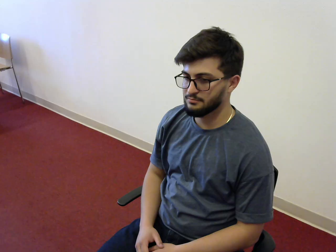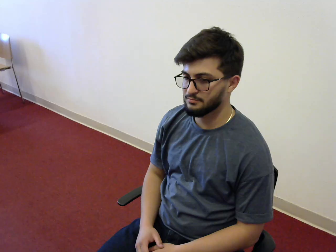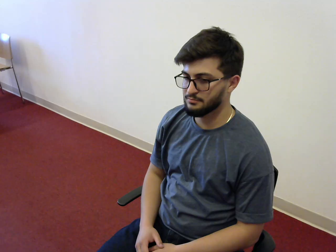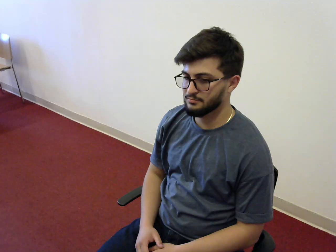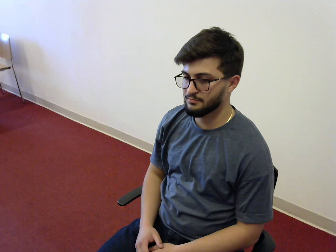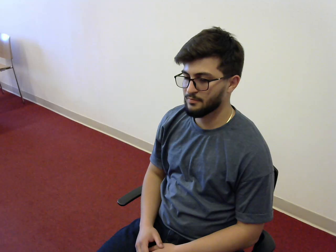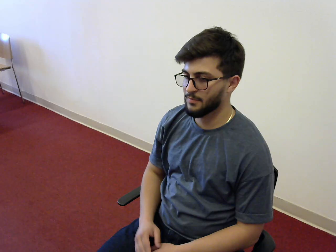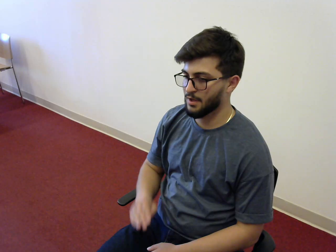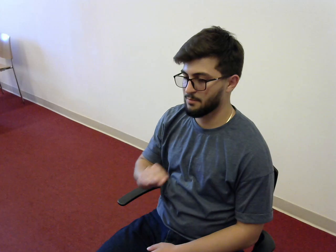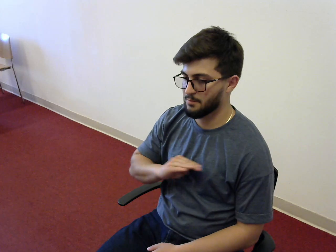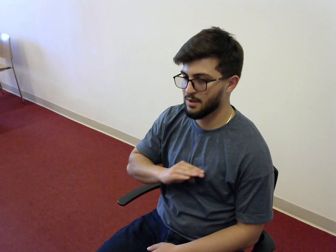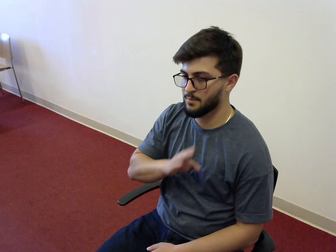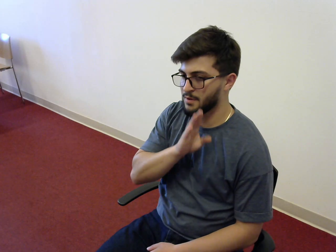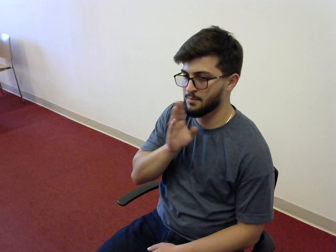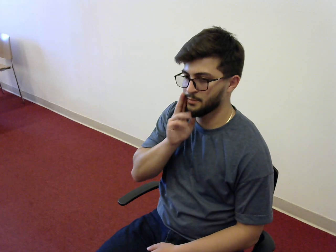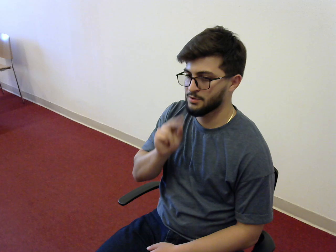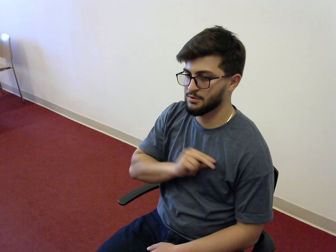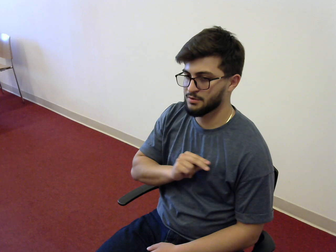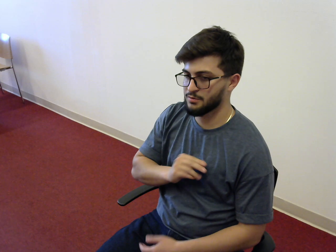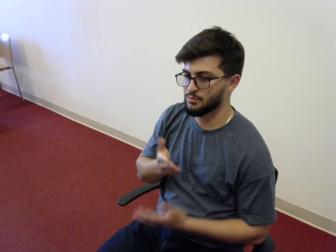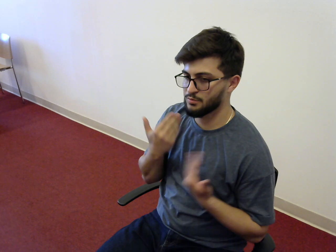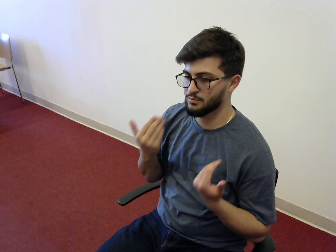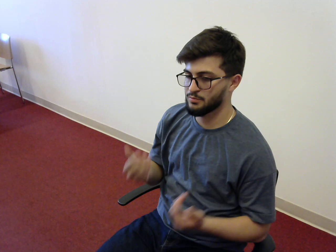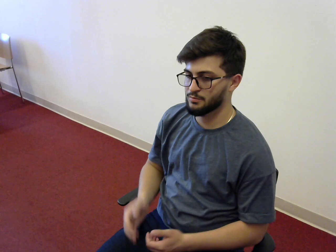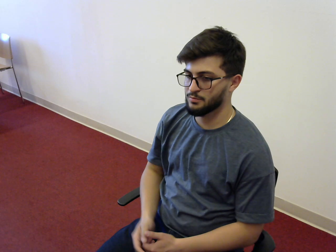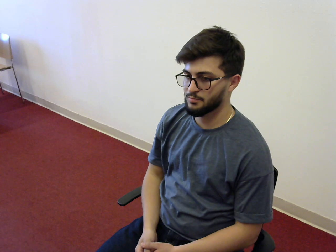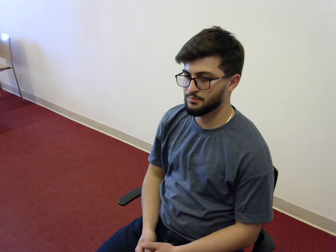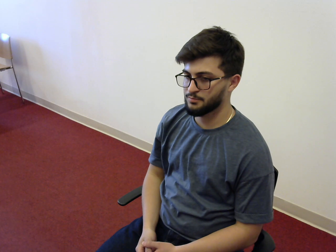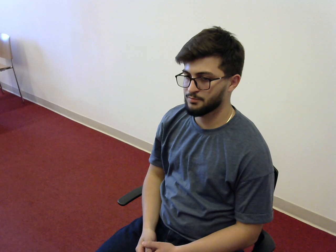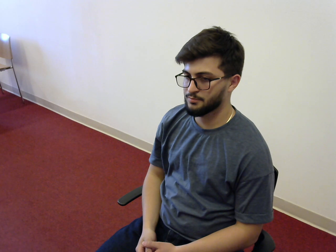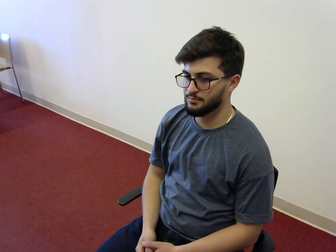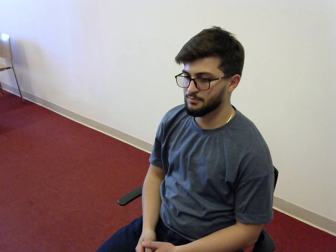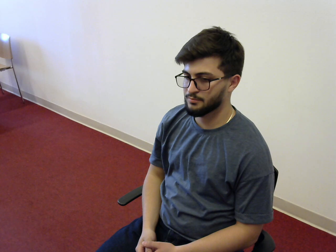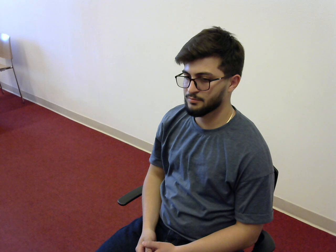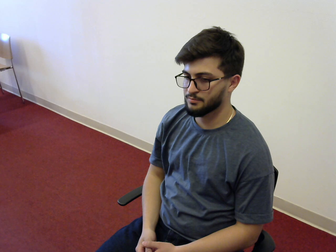Mənim anam işsizdir